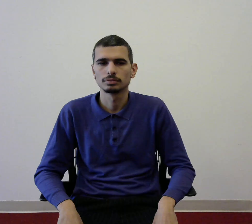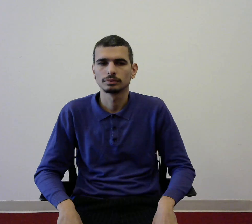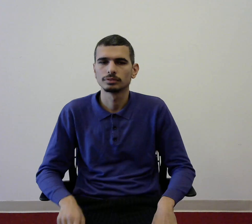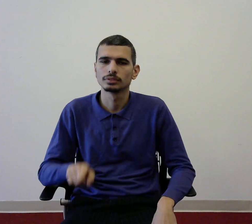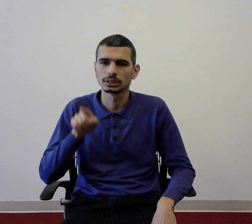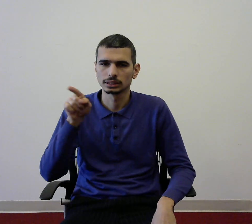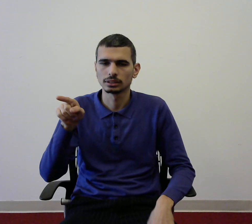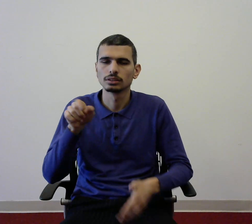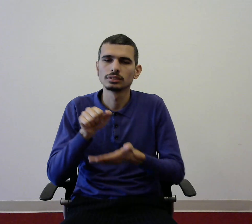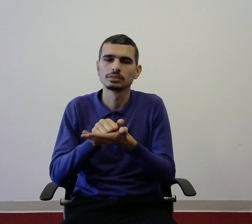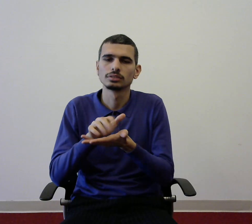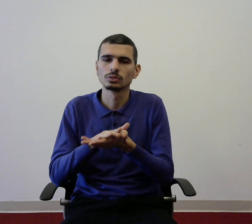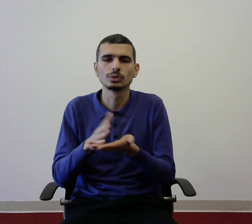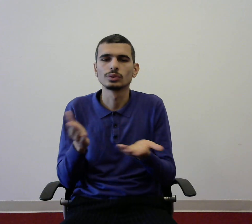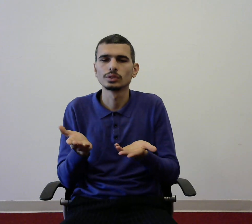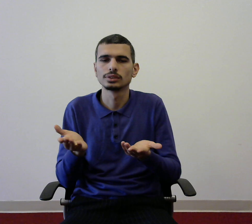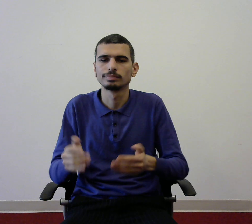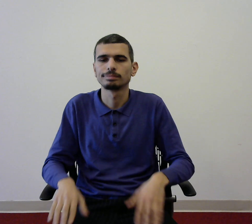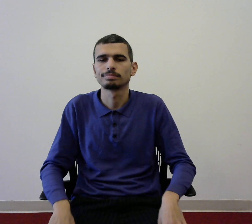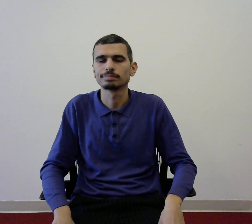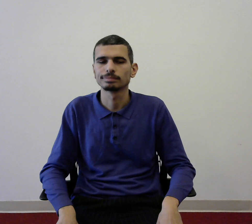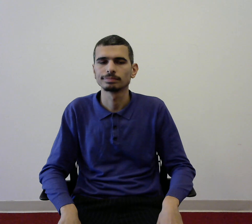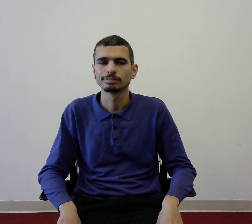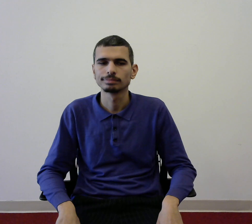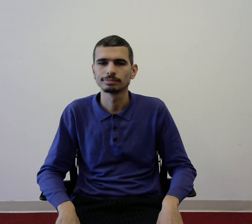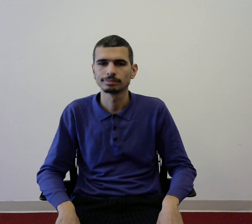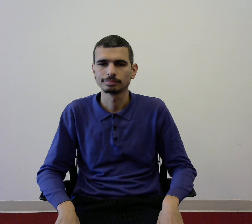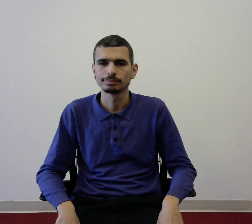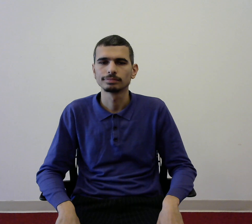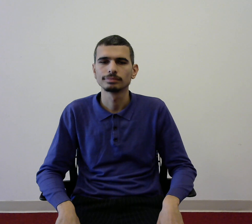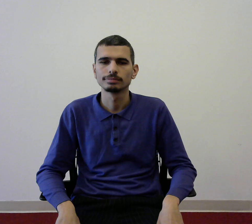Sənin ləqəbin nədir?